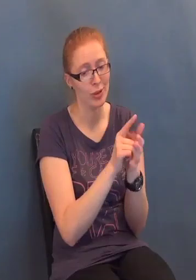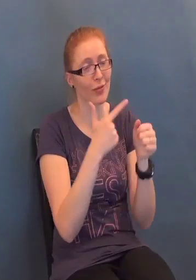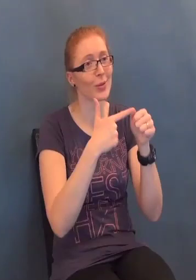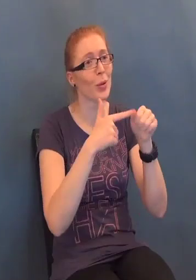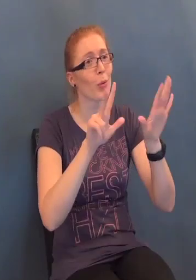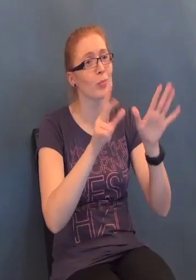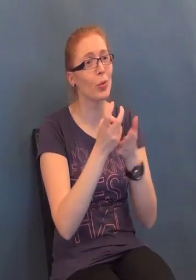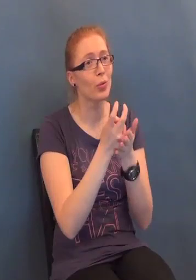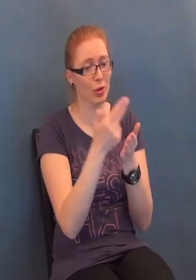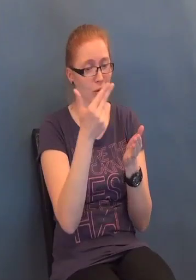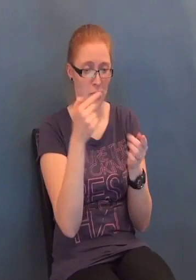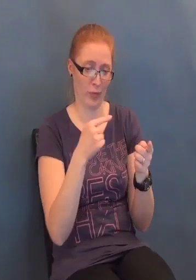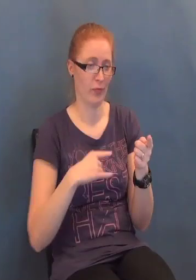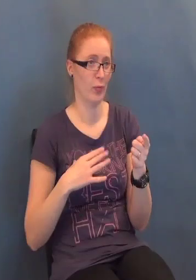Może się uda - dwudziestego ósmego lutego, niedziela?